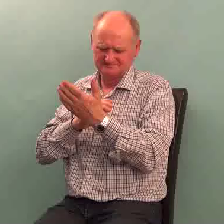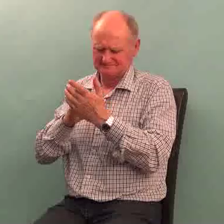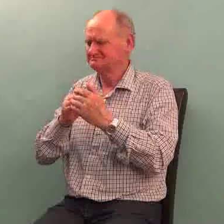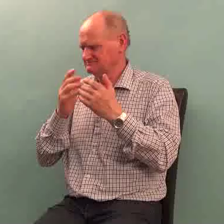Wsiedli wszyscy...